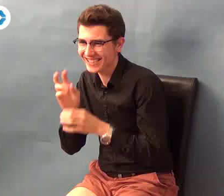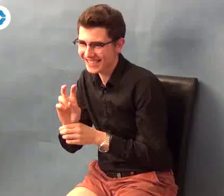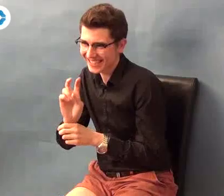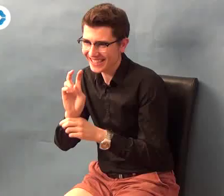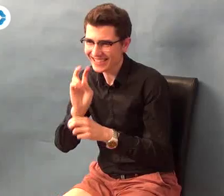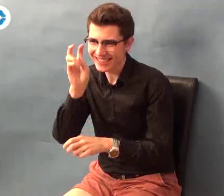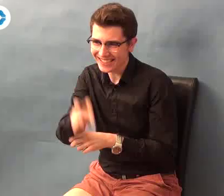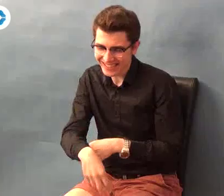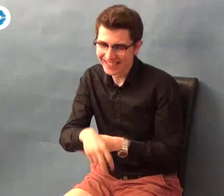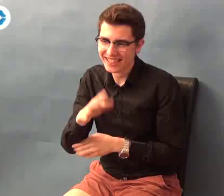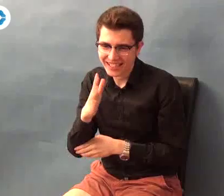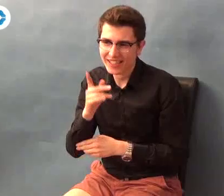Wyskoczył z okna.